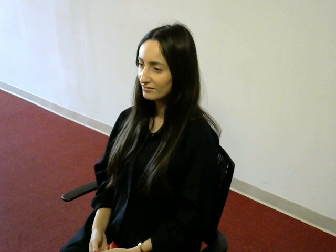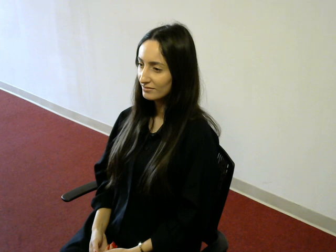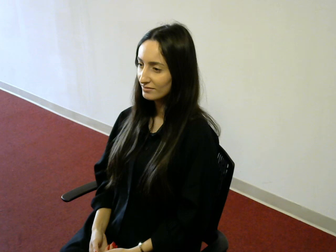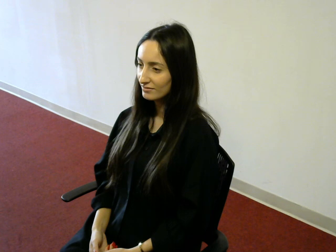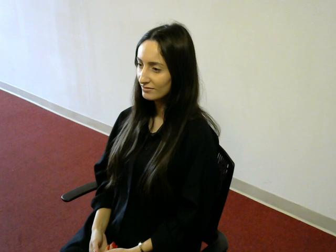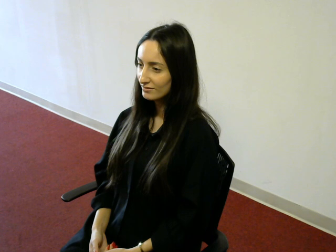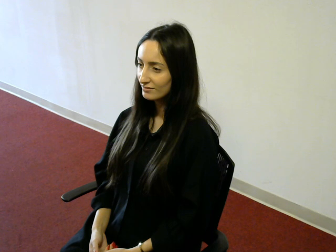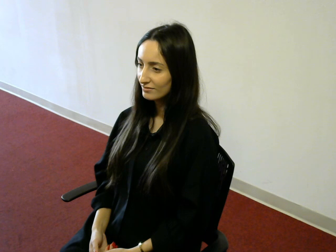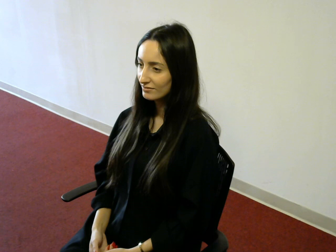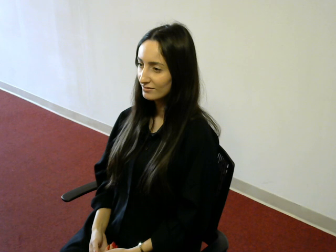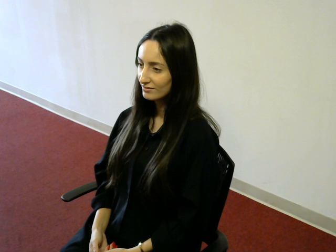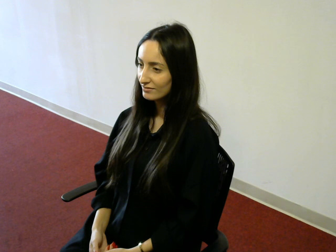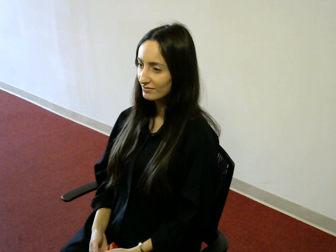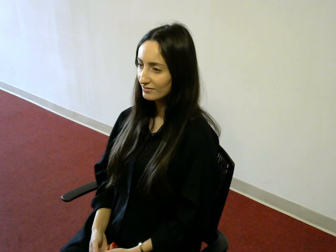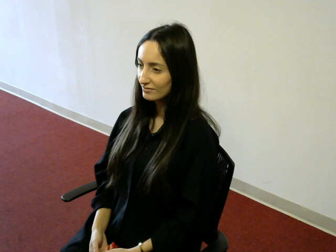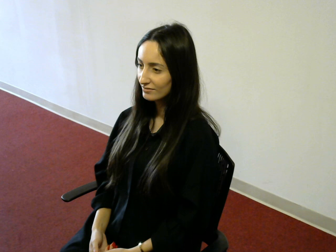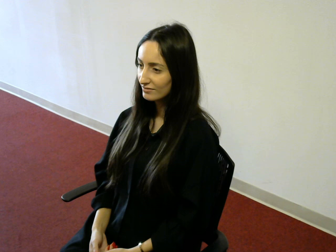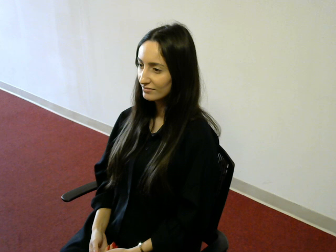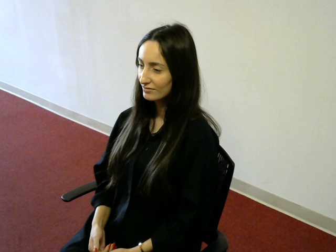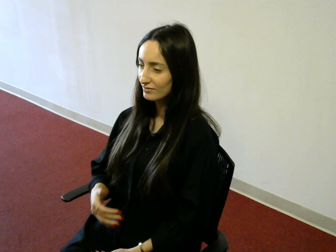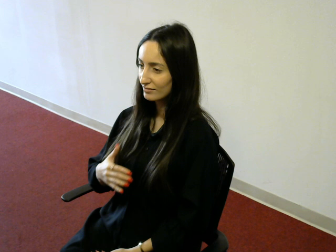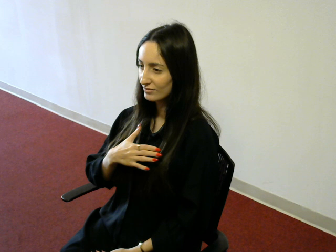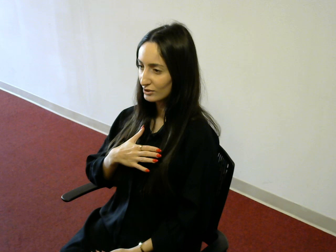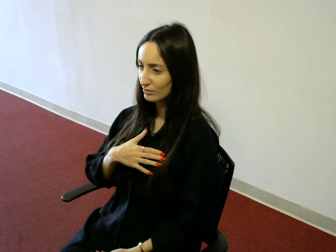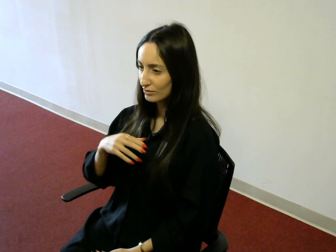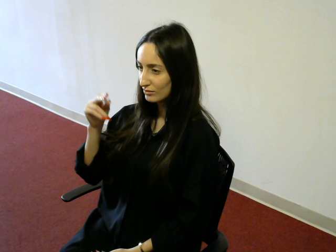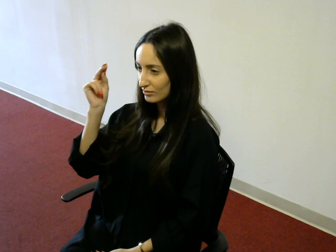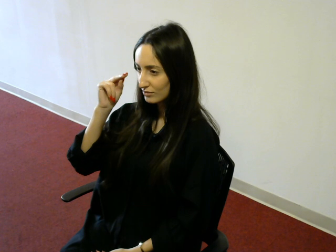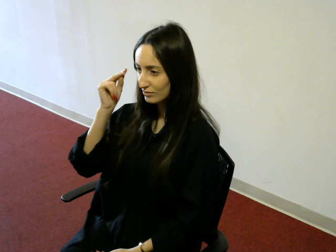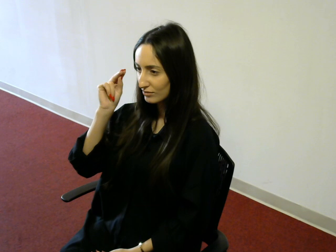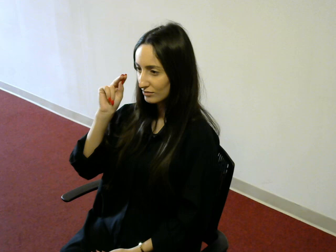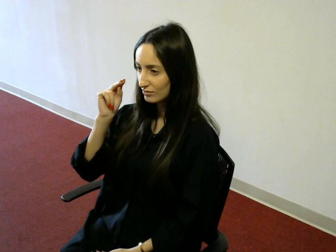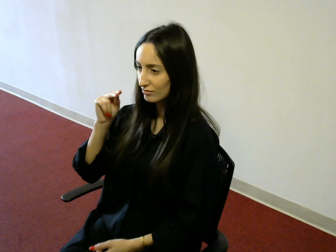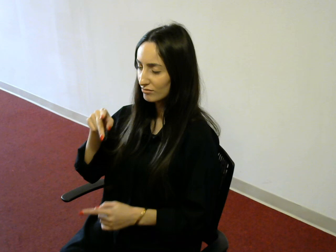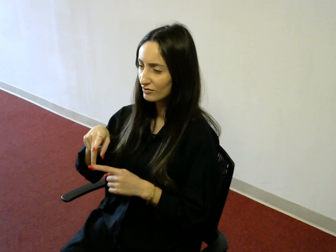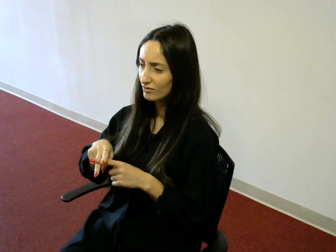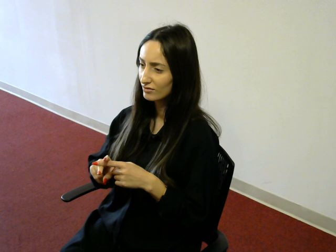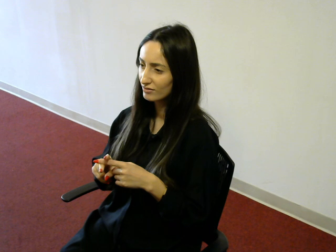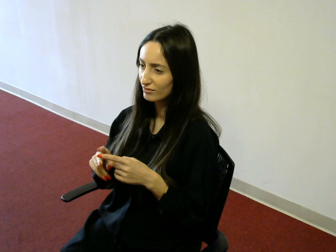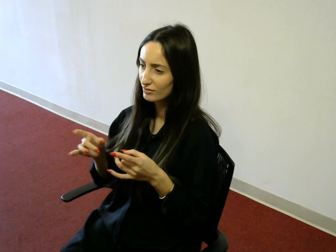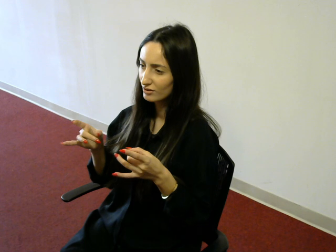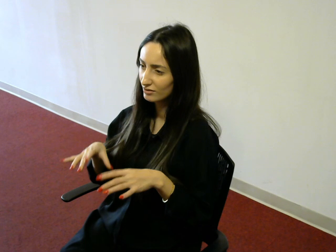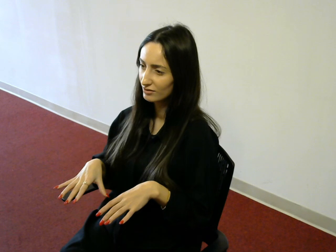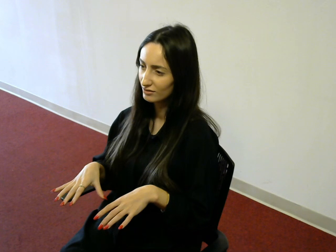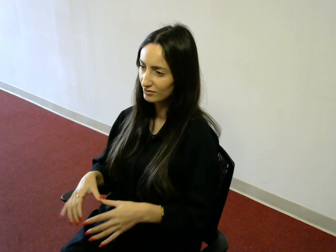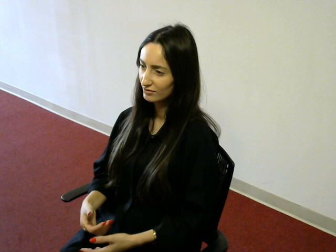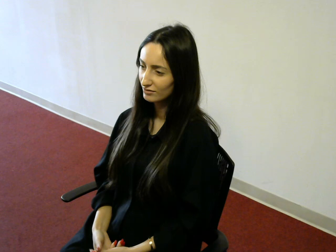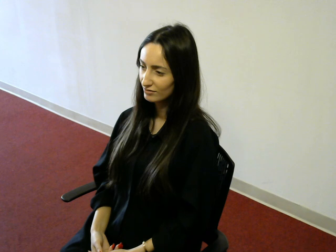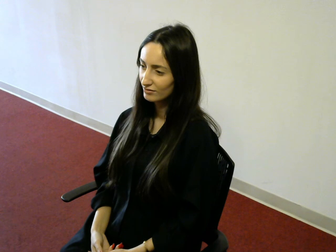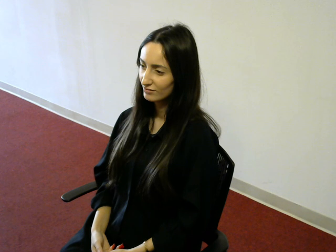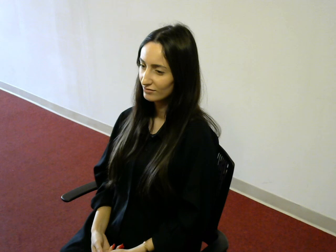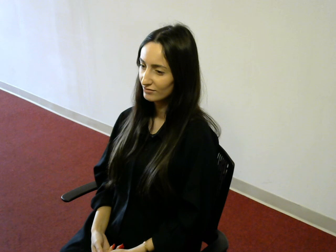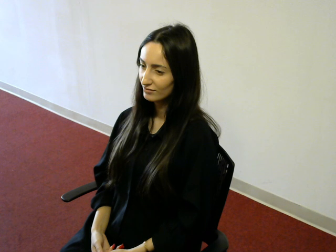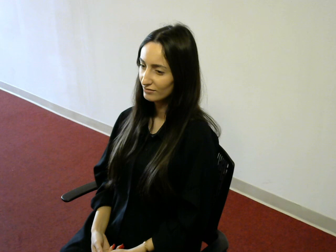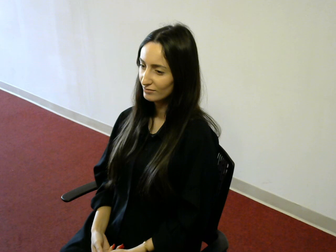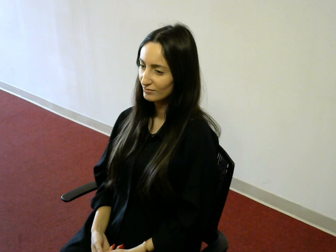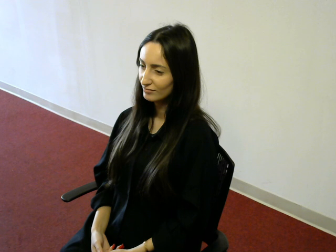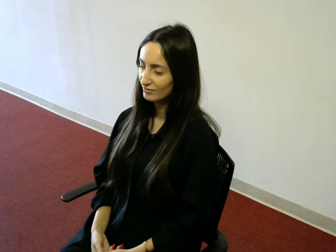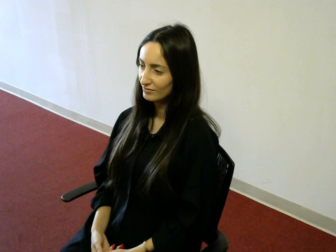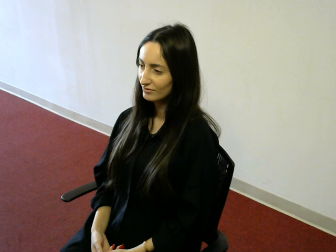Mənim təhsilim yarımçıq qalıb